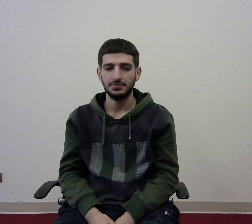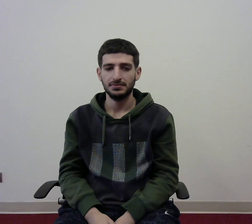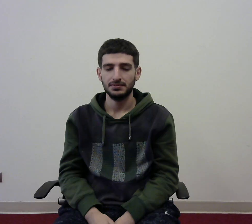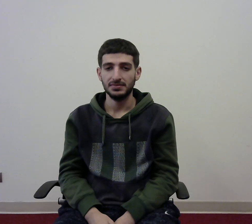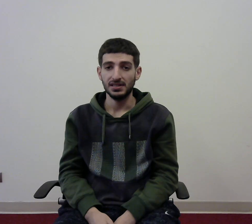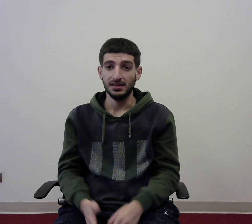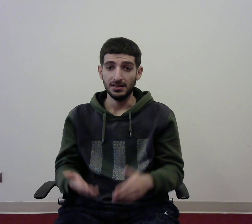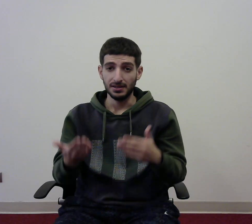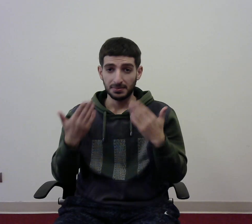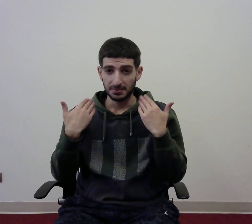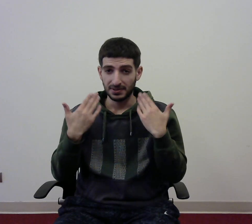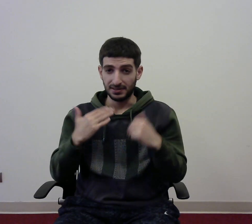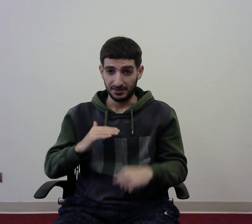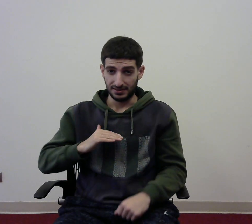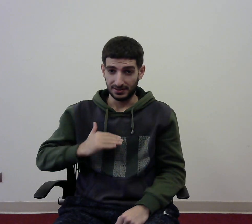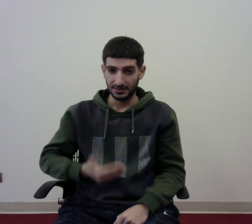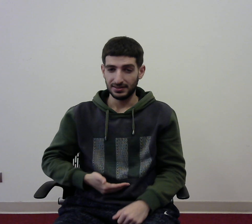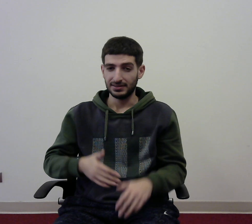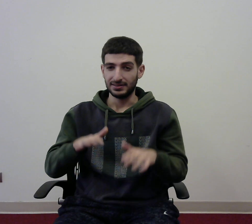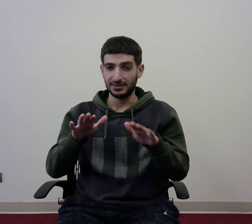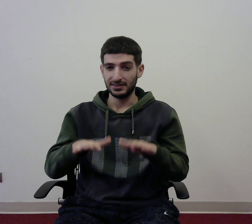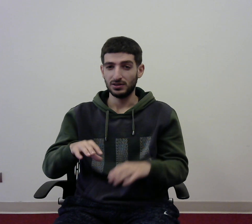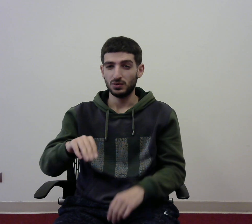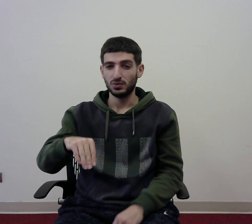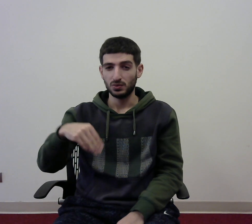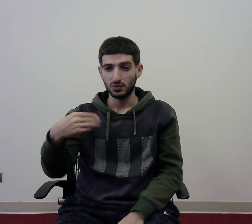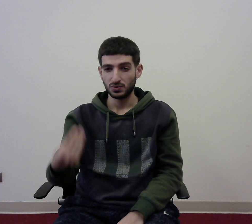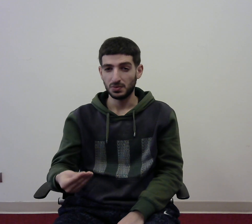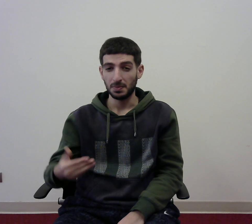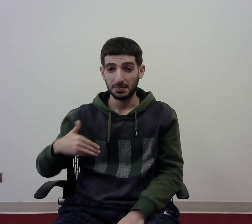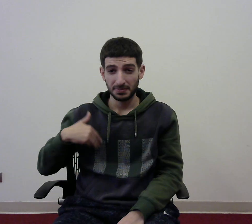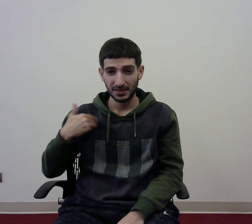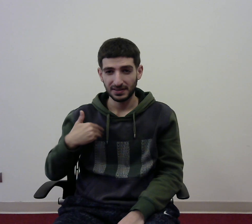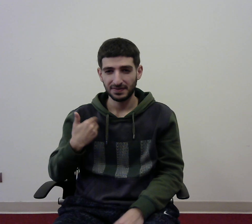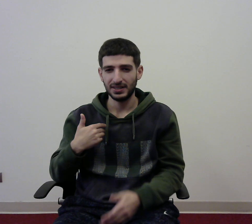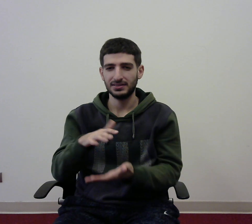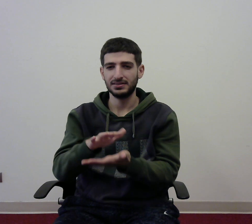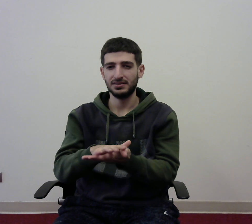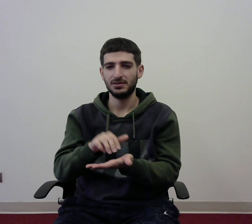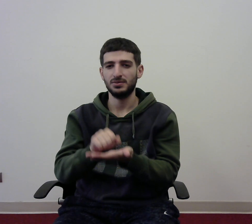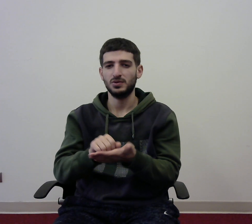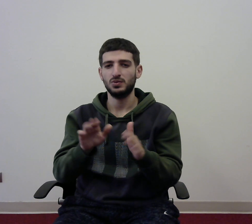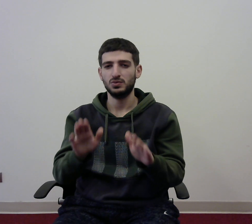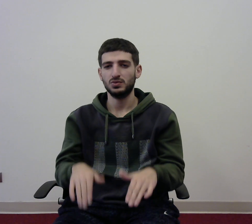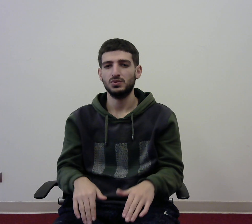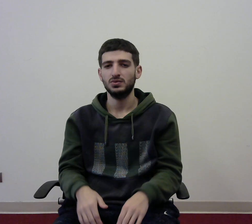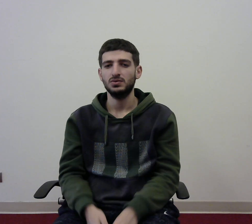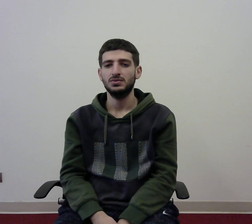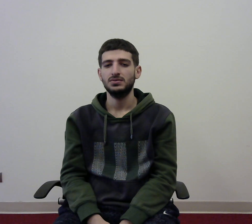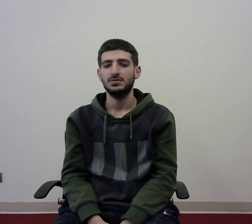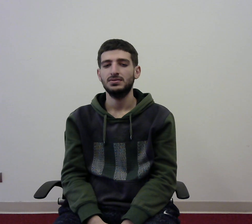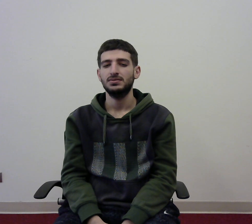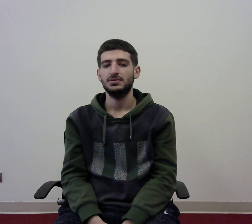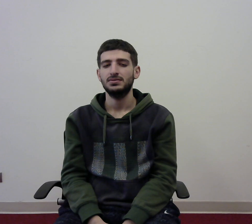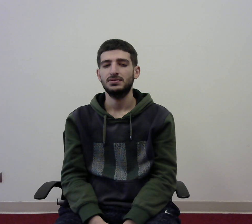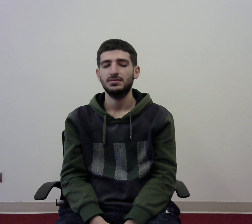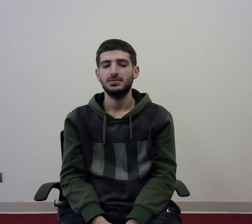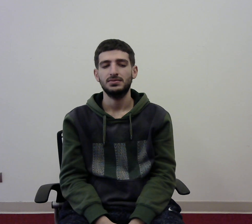Bağda yerə düşən meyvələr xarab olmuşdu